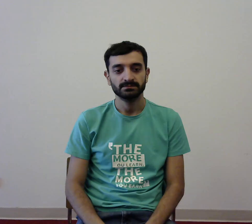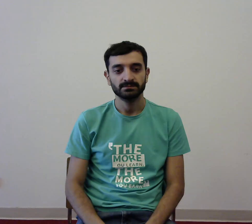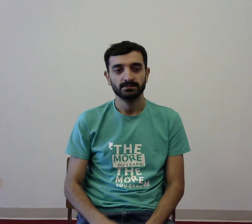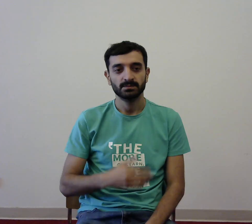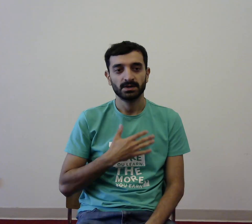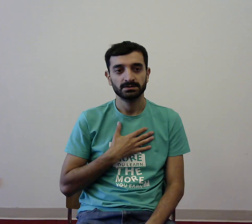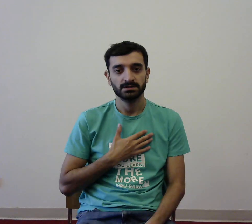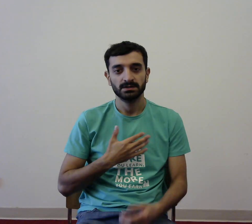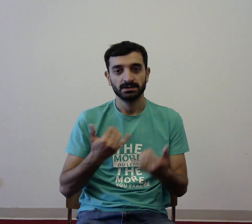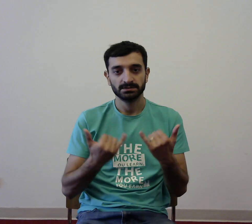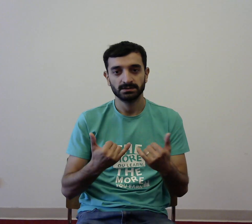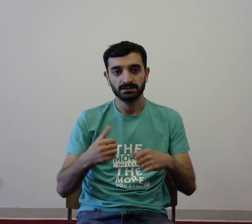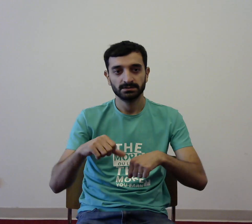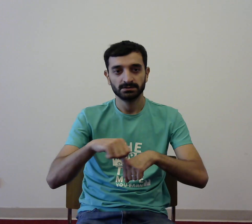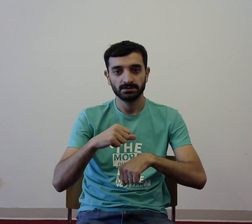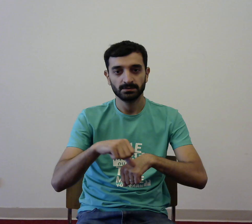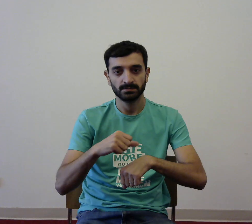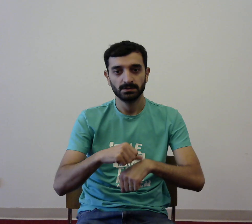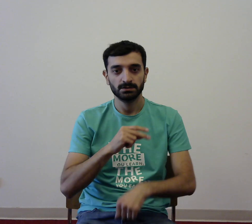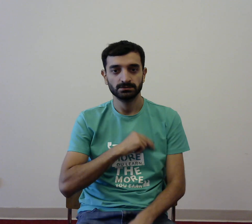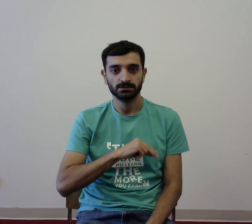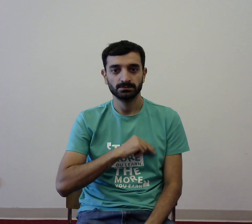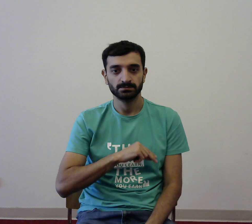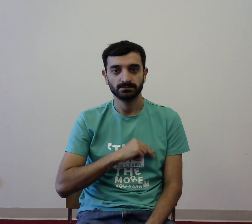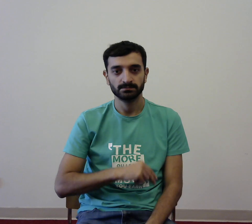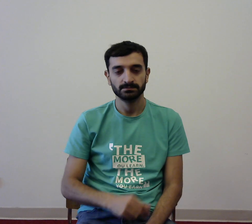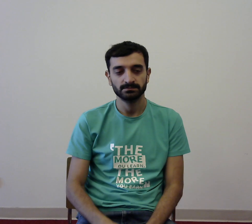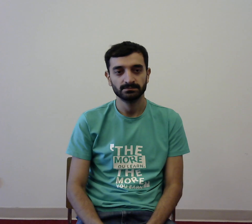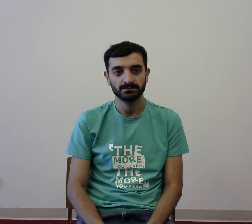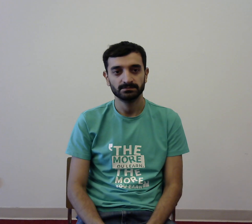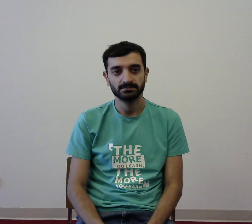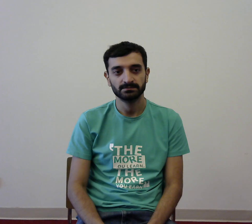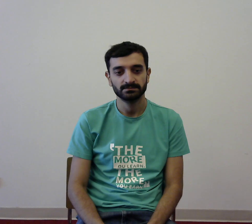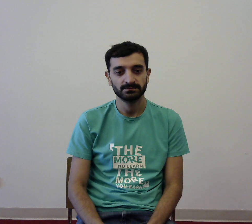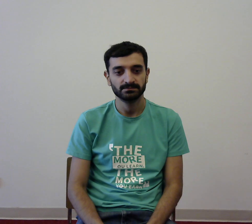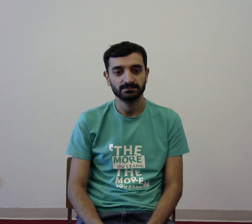Mən indi zərgər işləyirəm